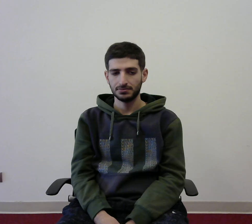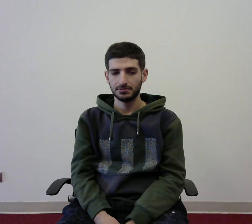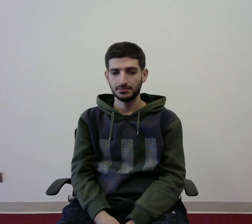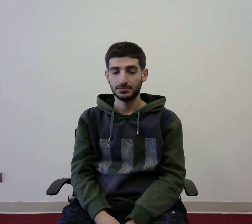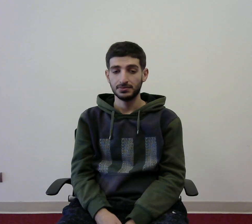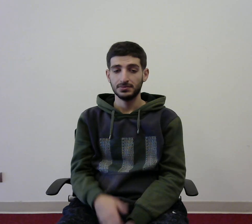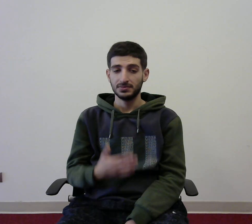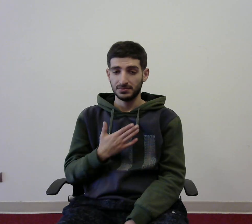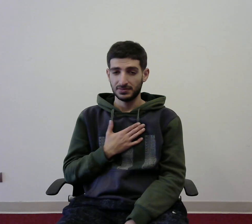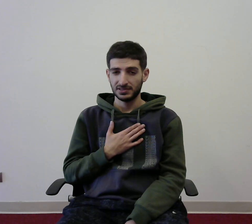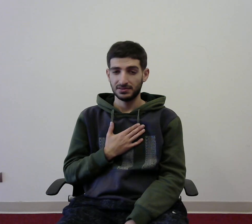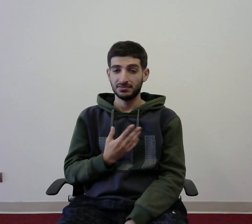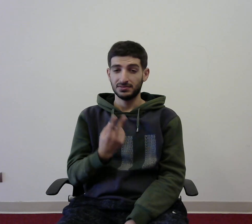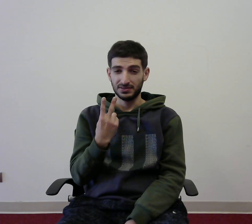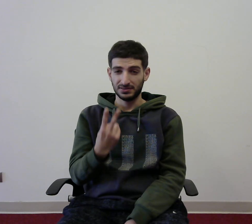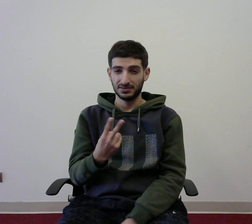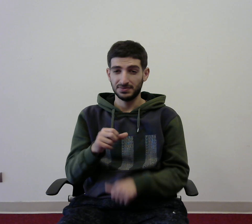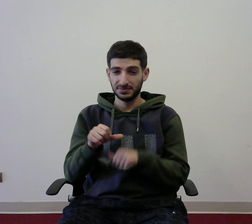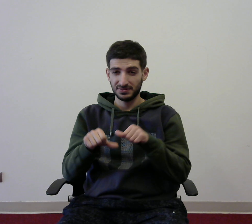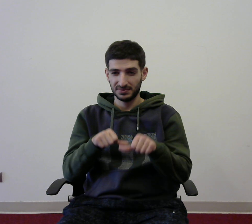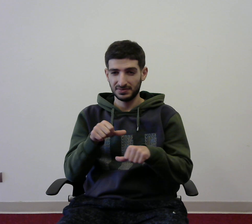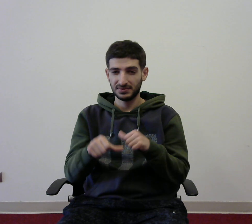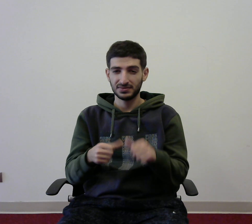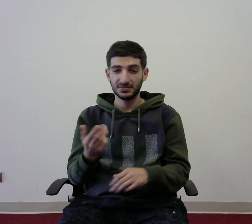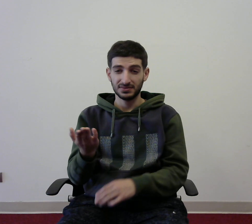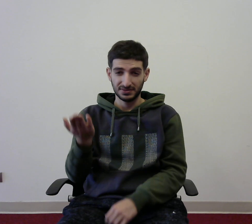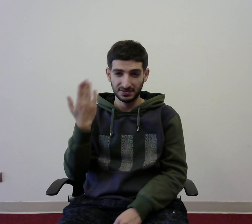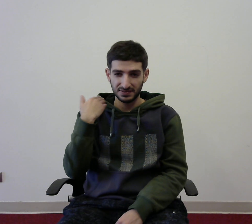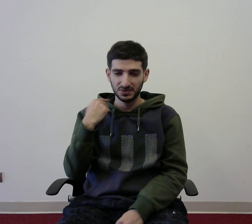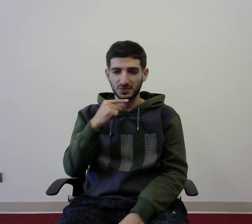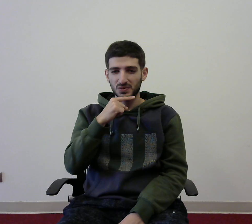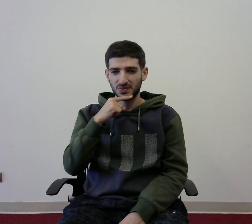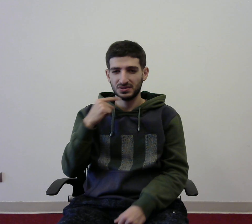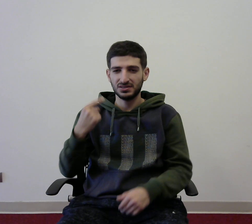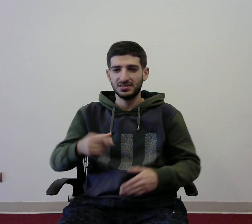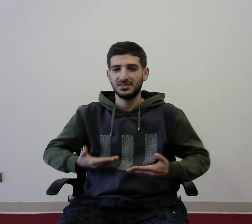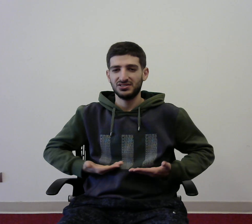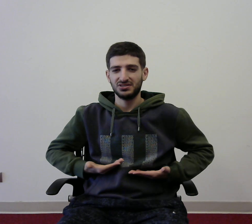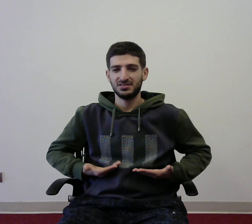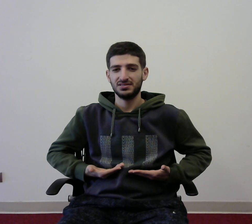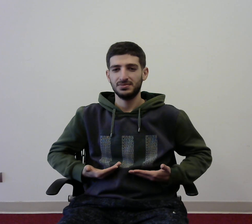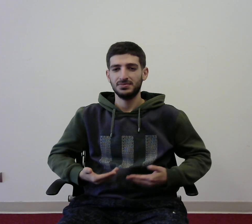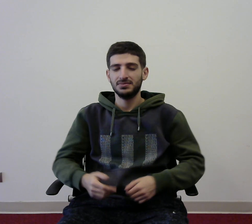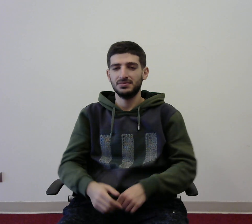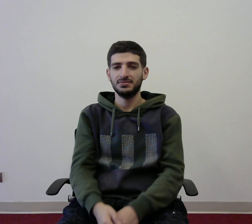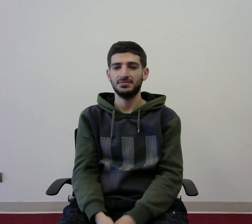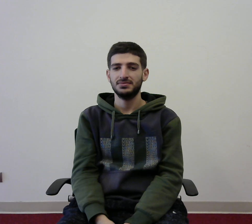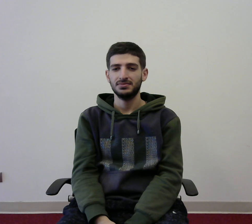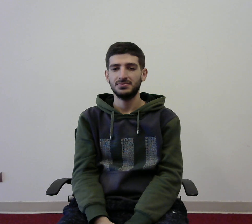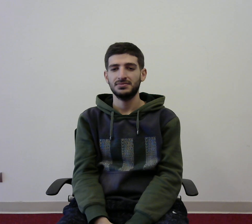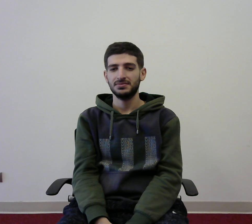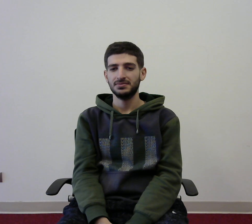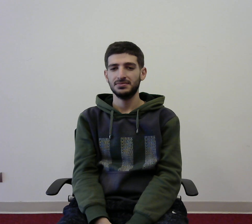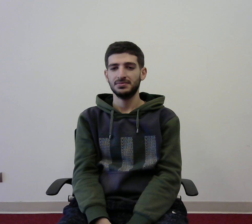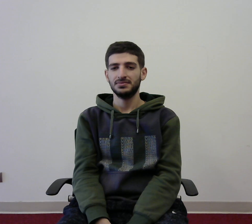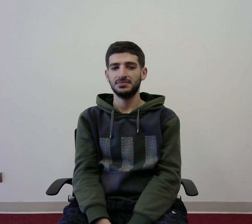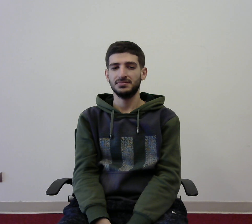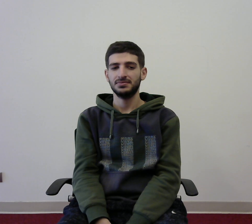Mən iki il öncə Rusiyada yaşayırdım